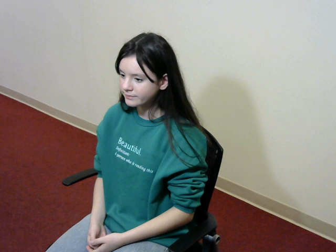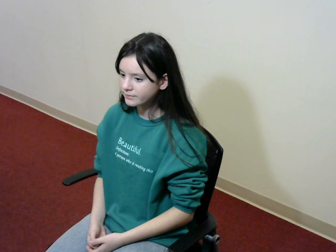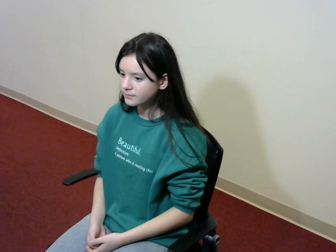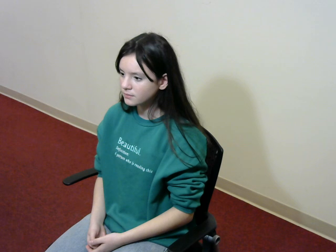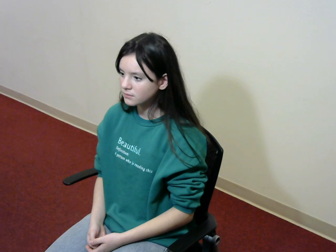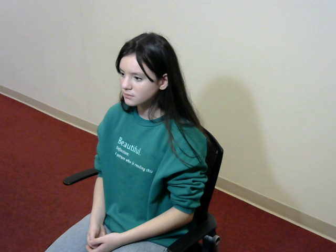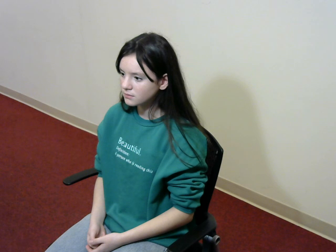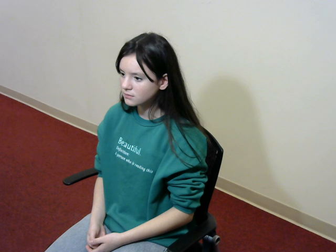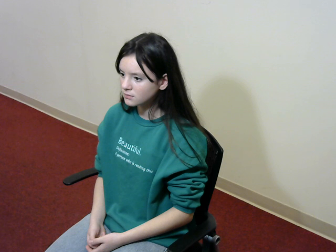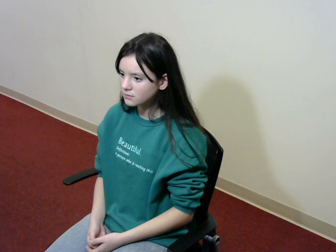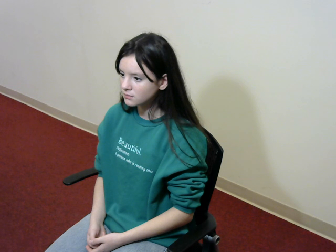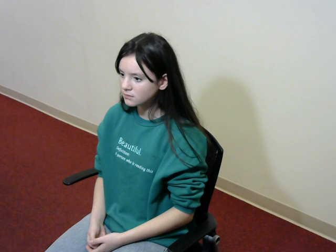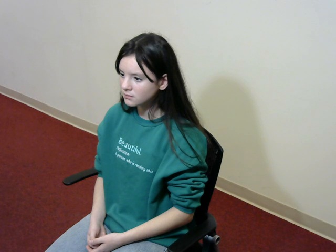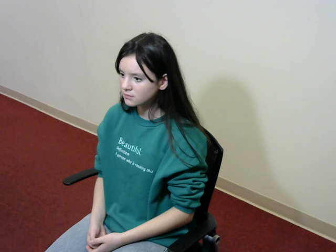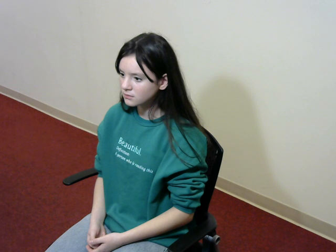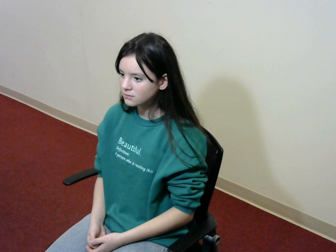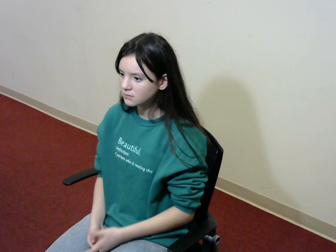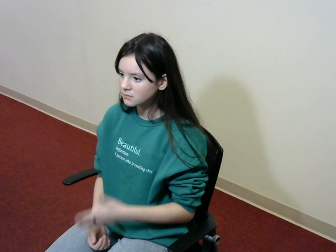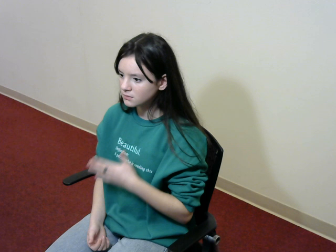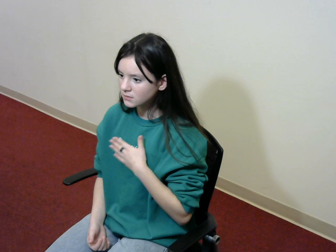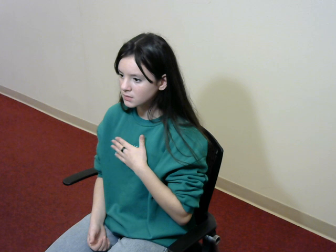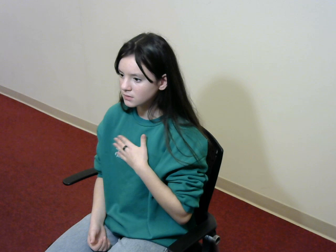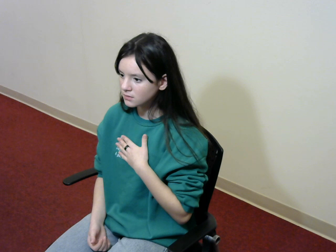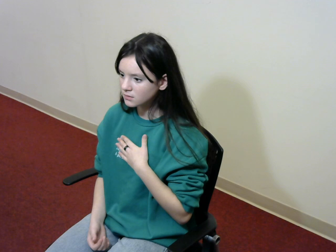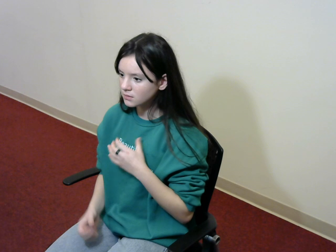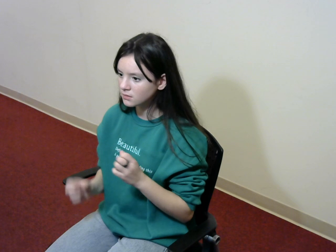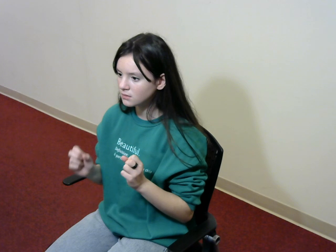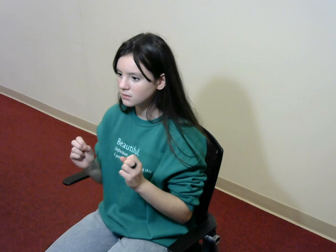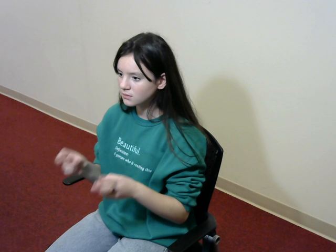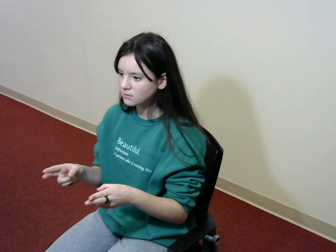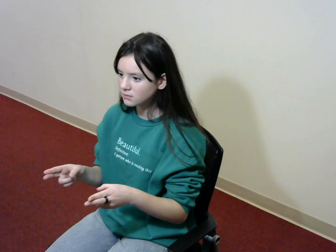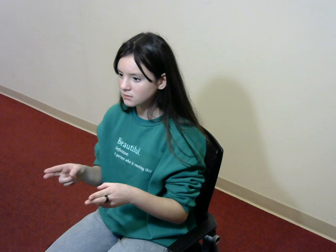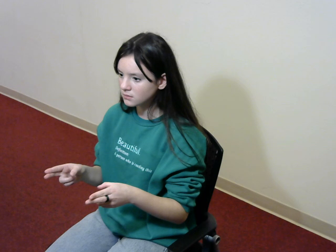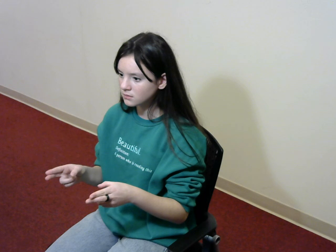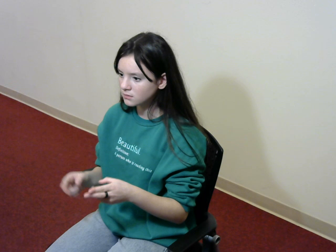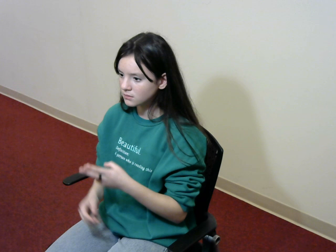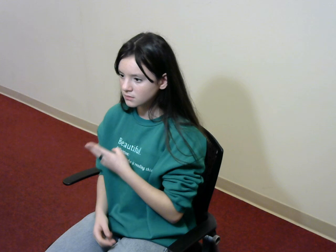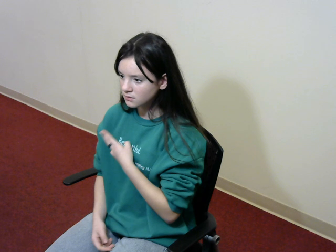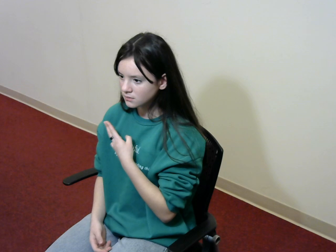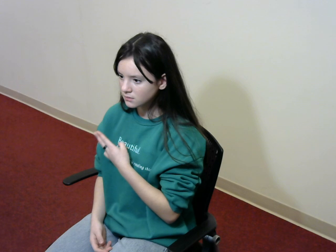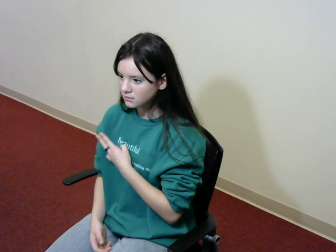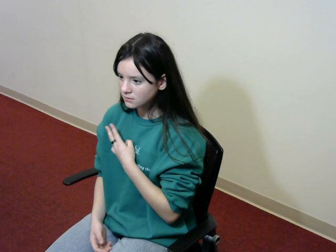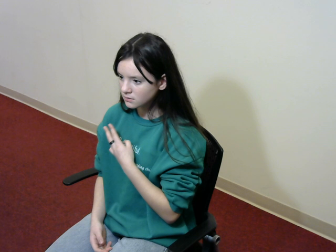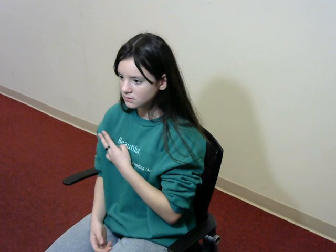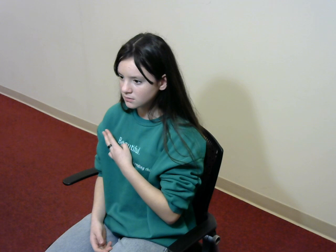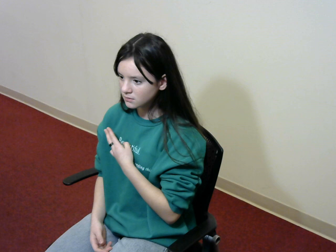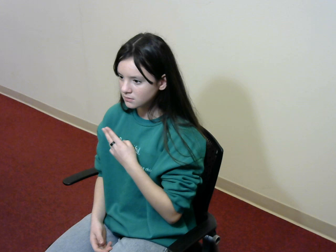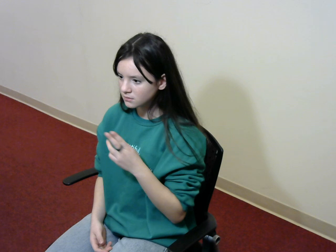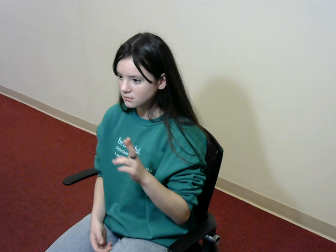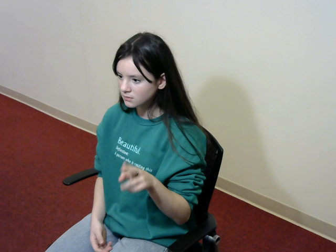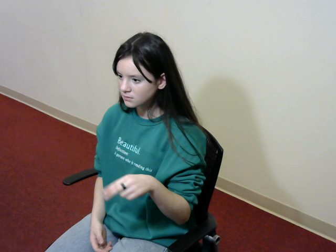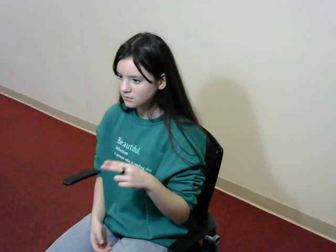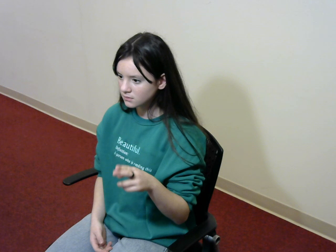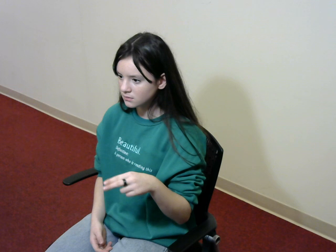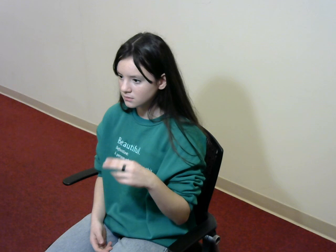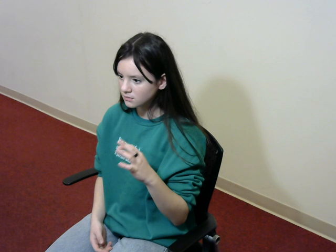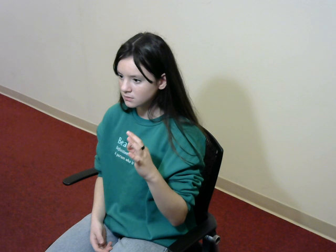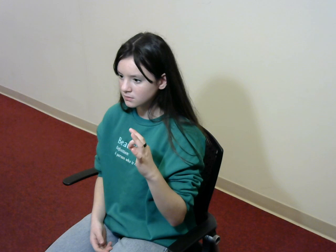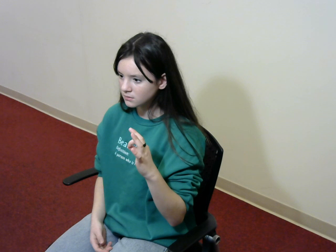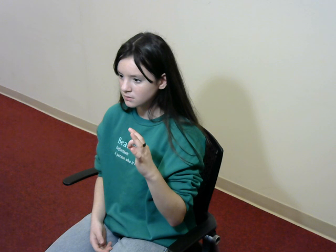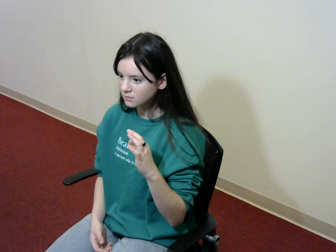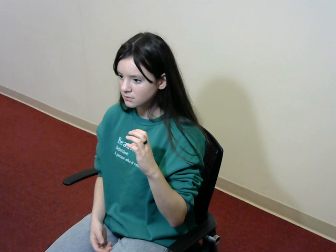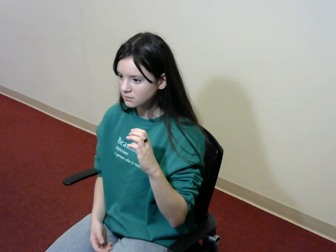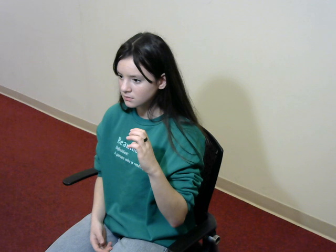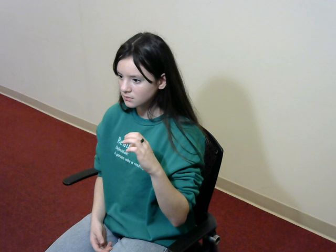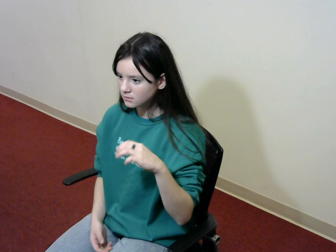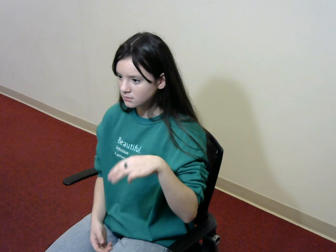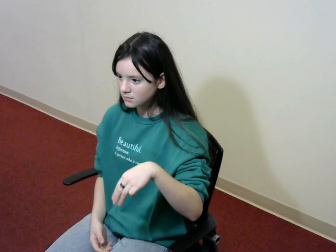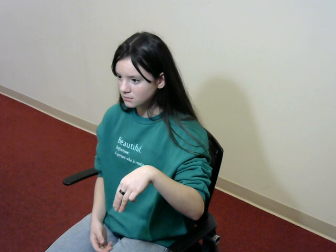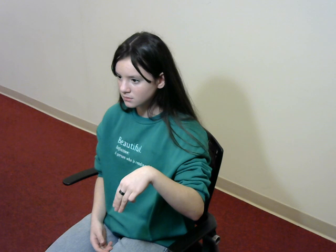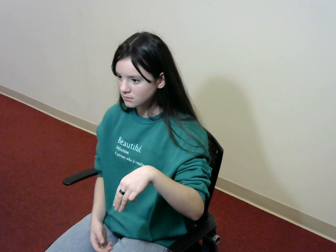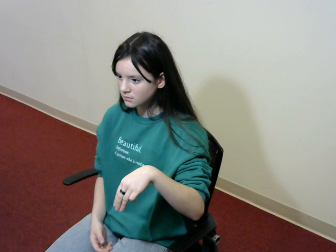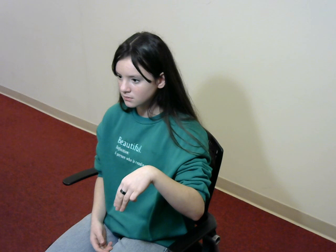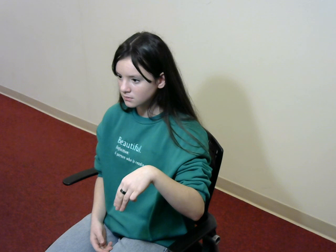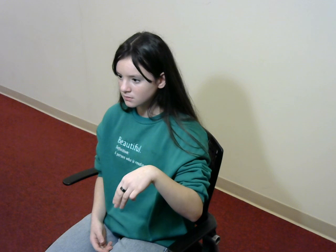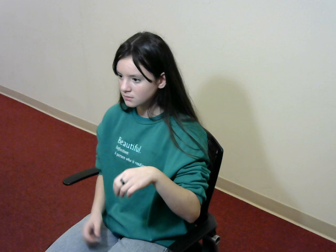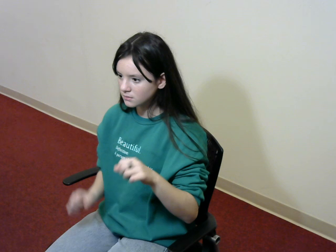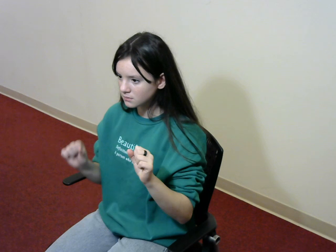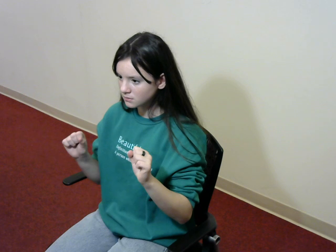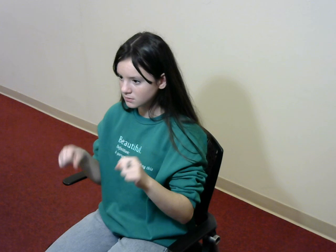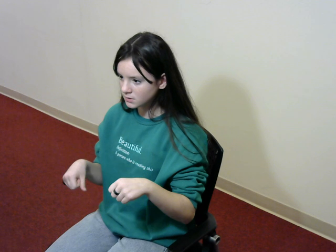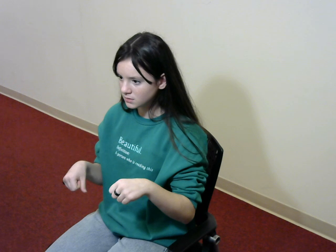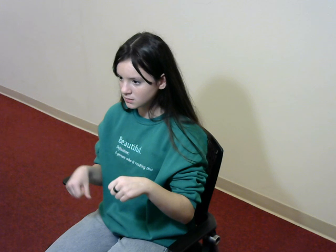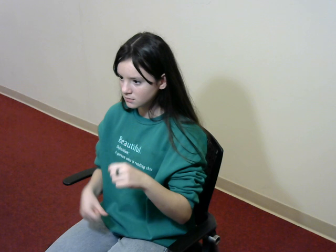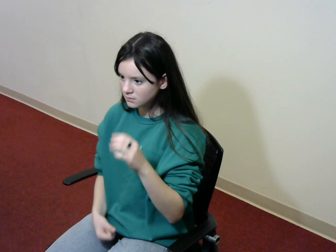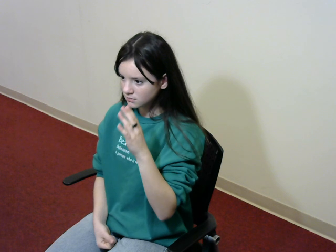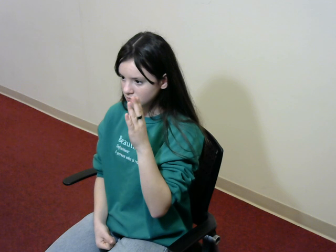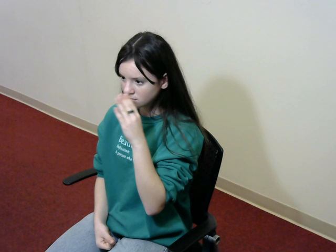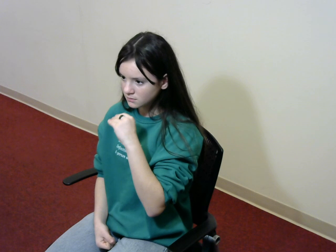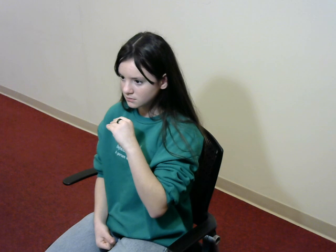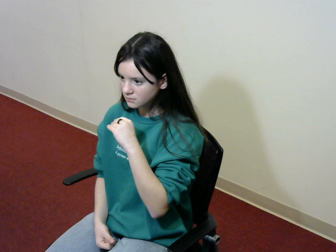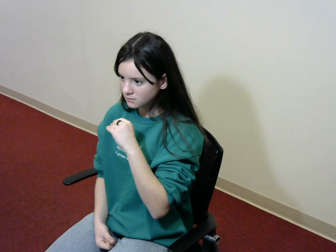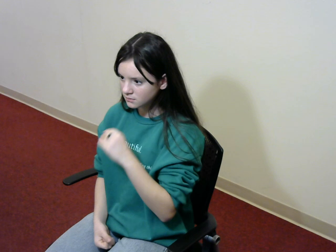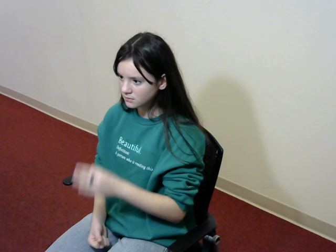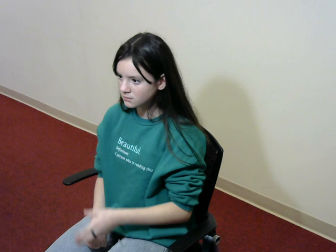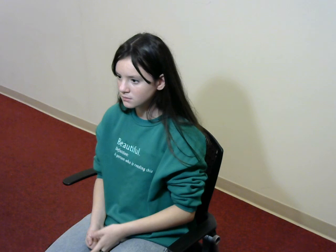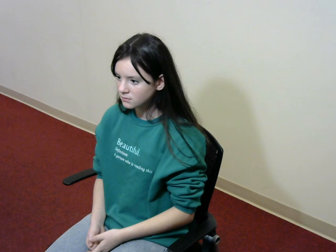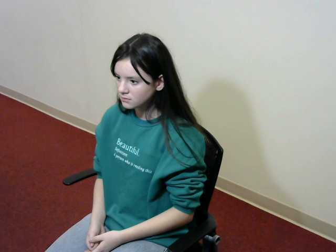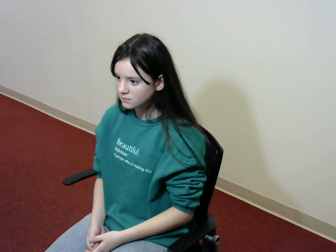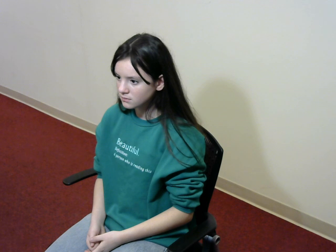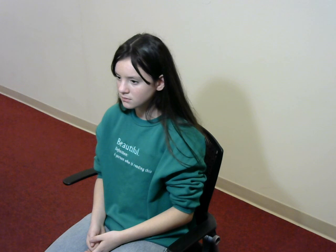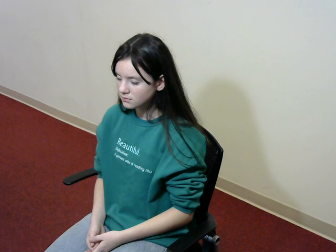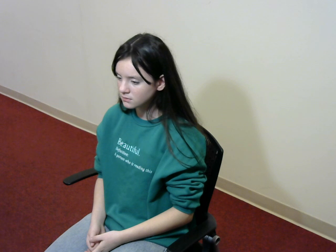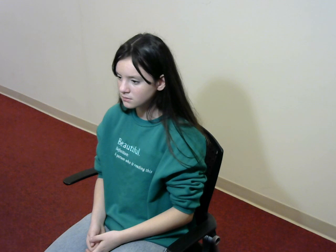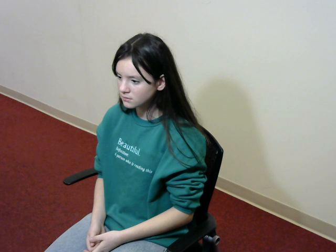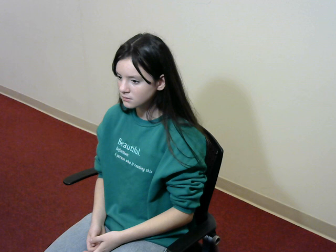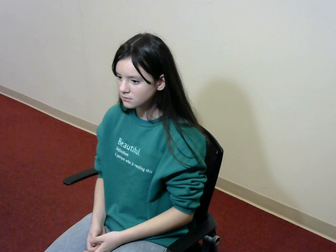Mən necə könüllü DOST ola bilərəm?